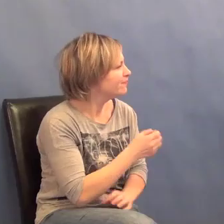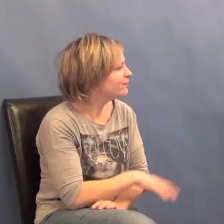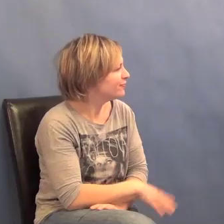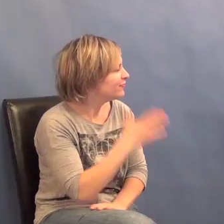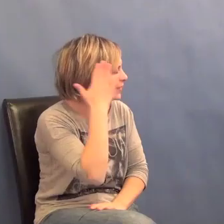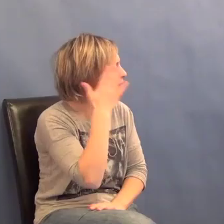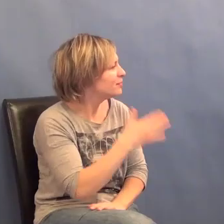Wiem.